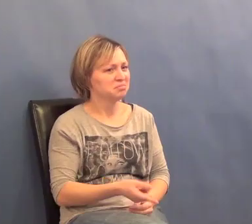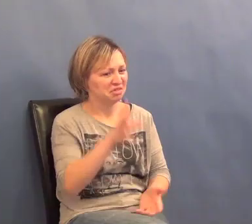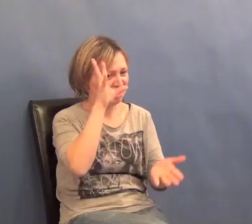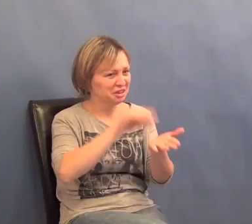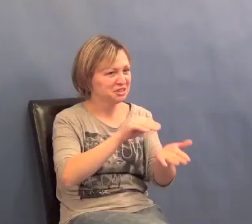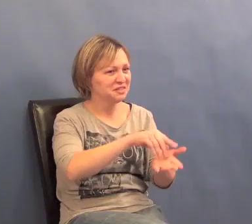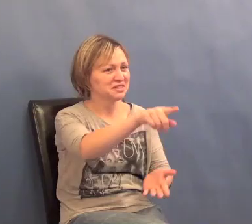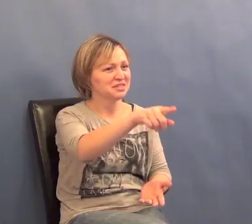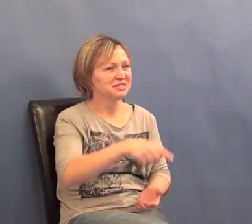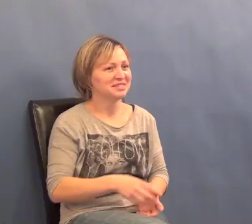Masz doświadczenie.